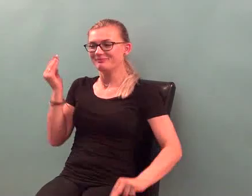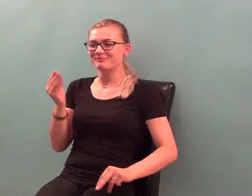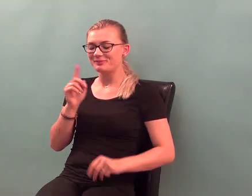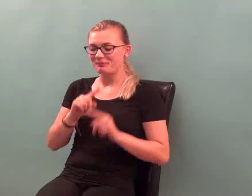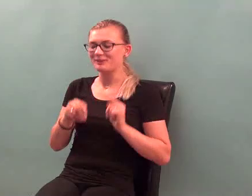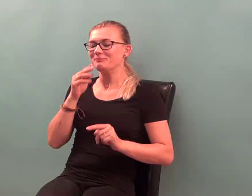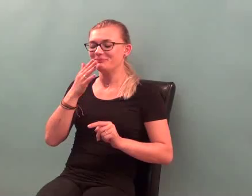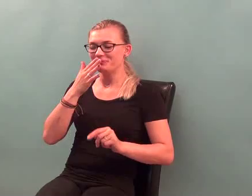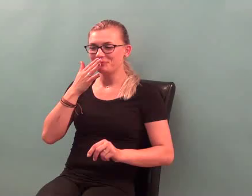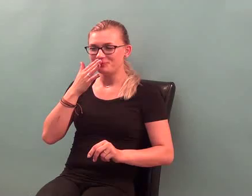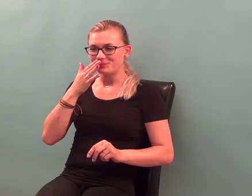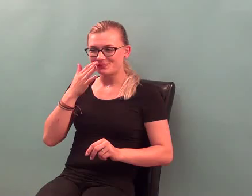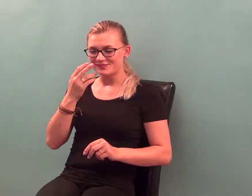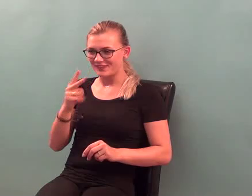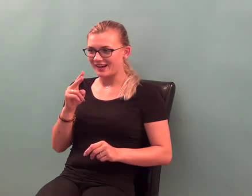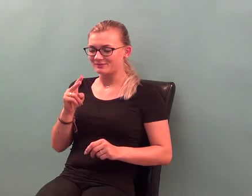I trafia w policjanta, a ten potem wyciera to z twarzy po raz drugi.